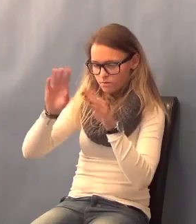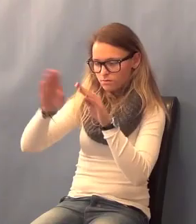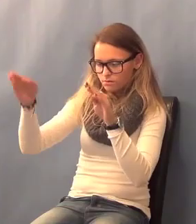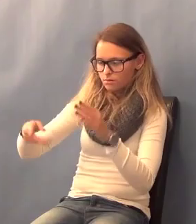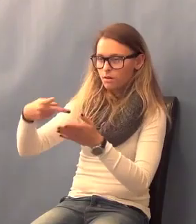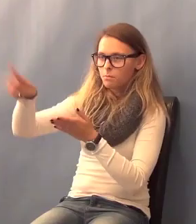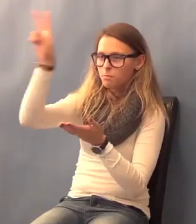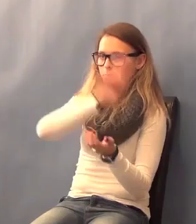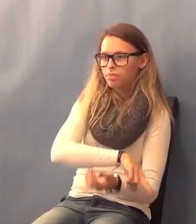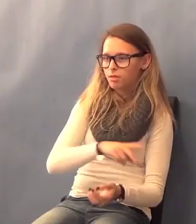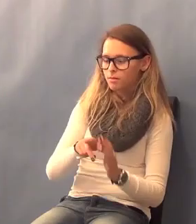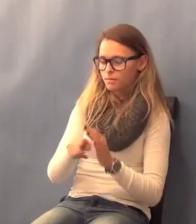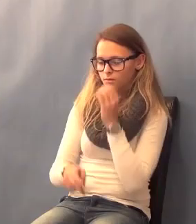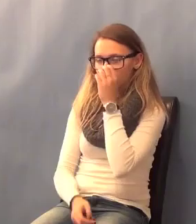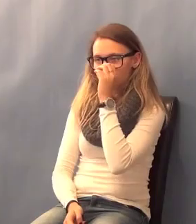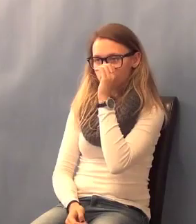Można z tego spaść.